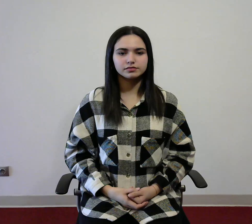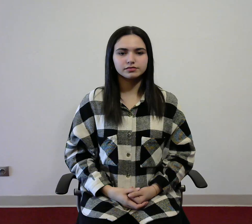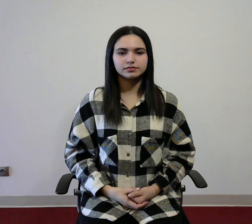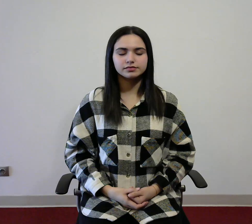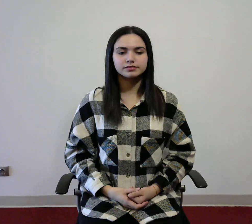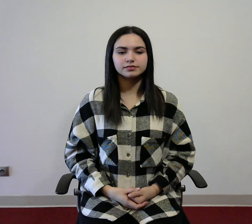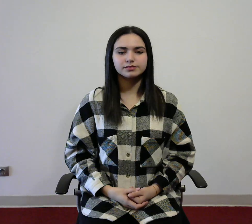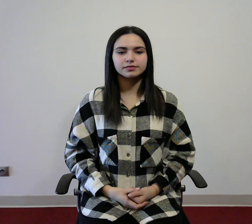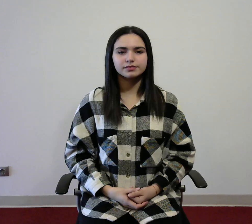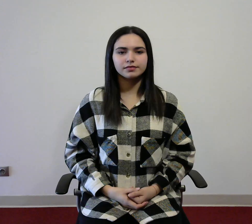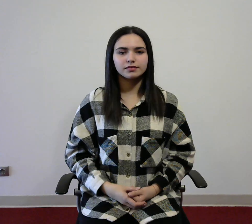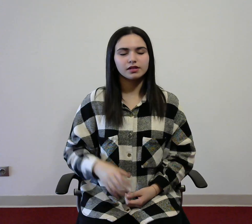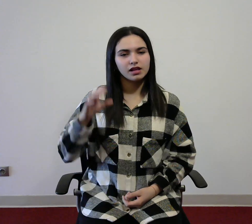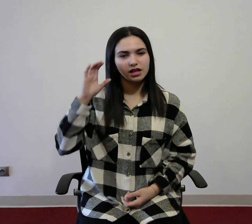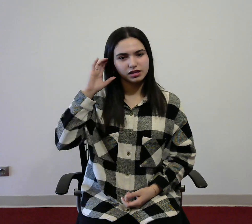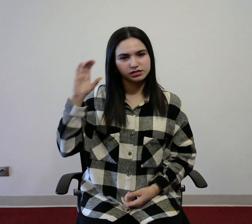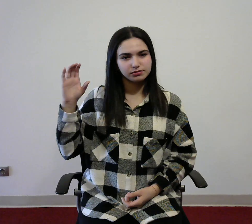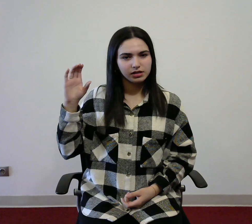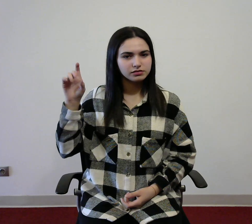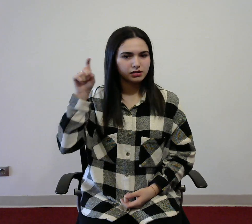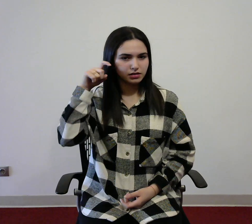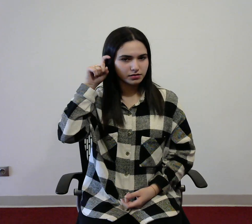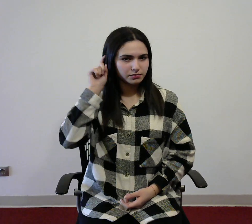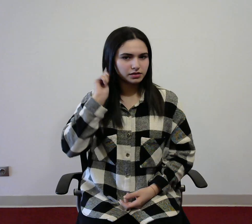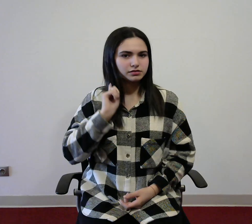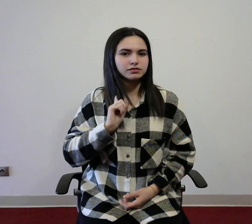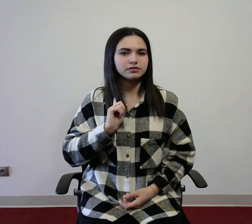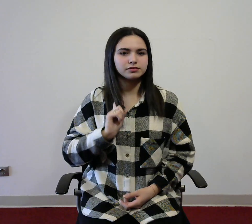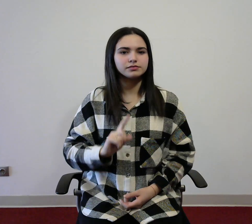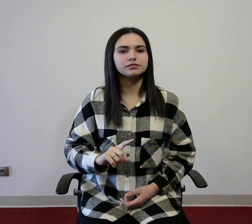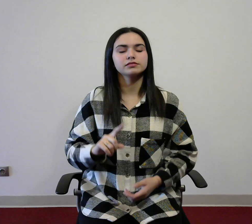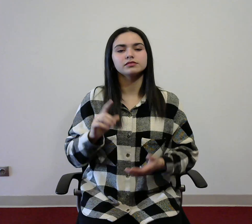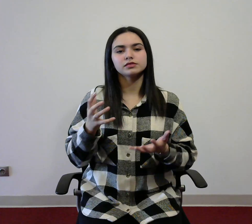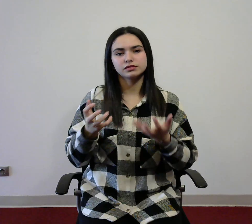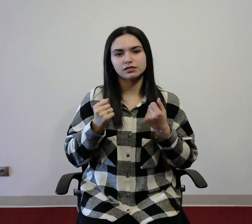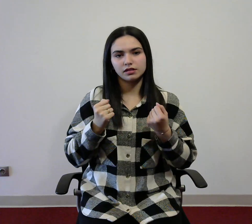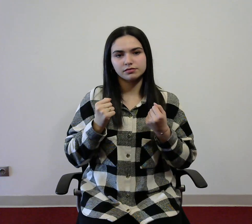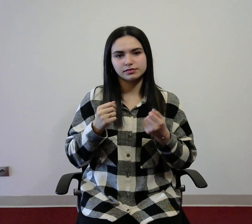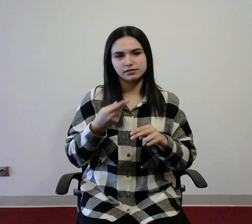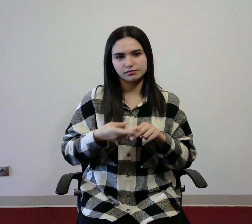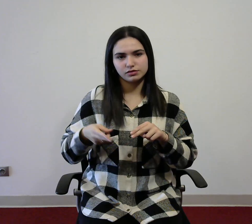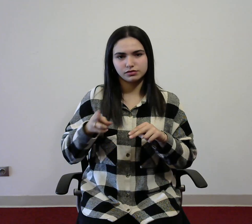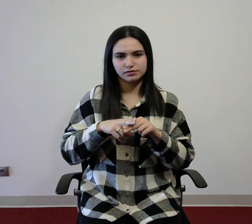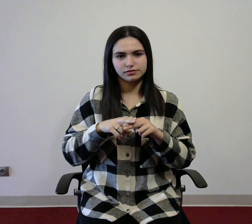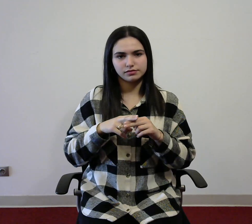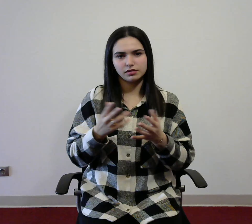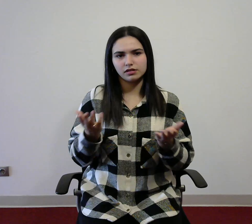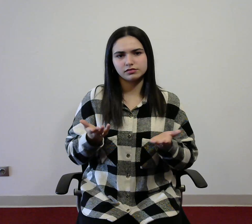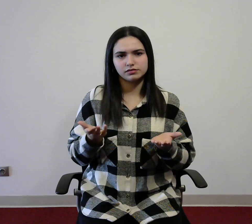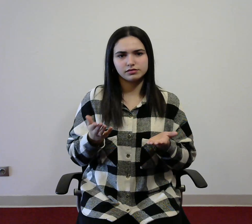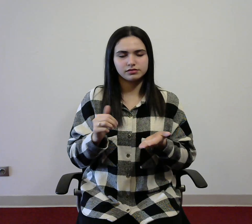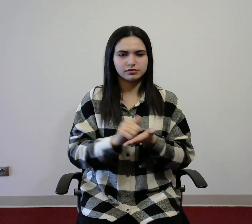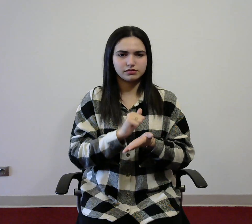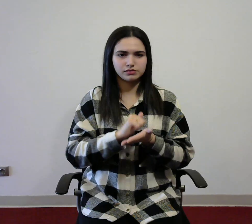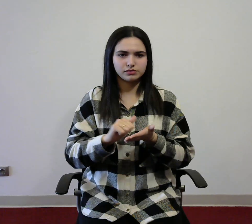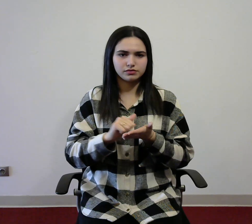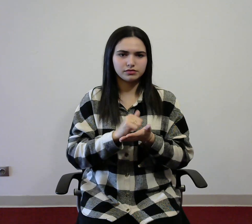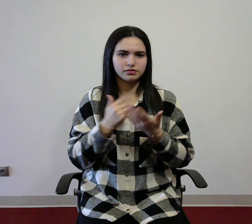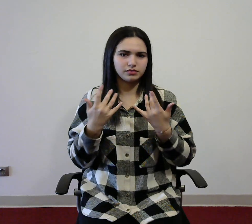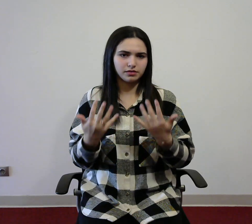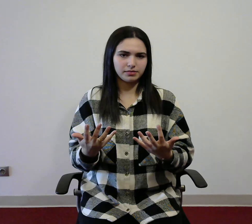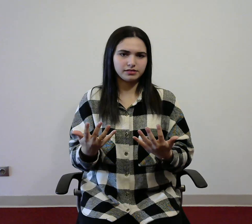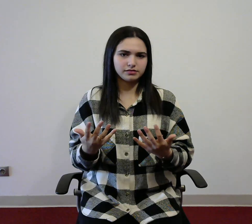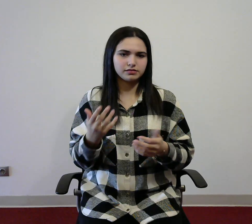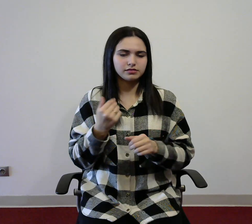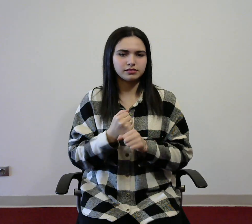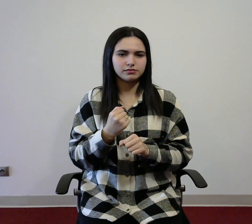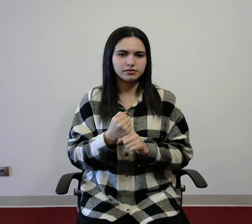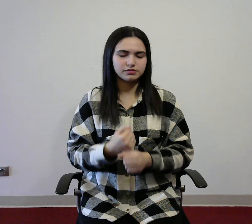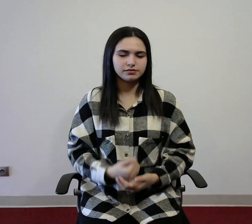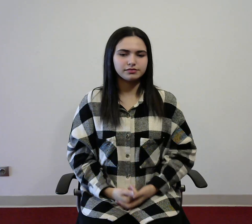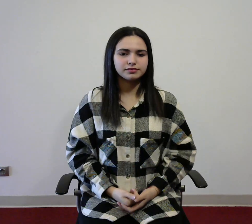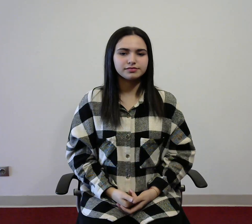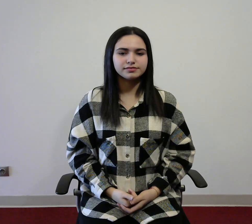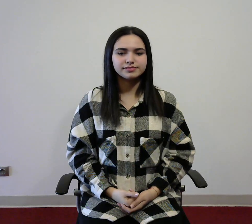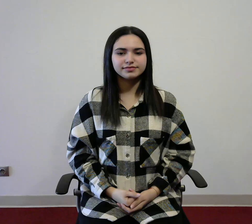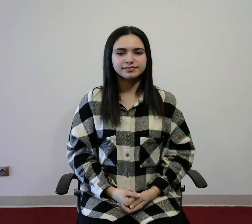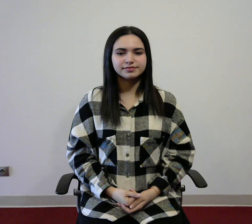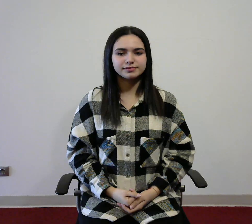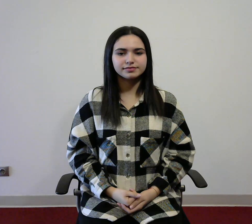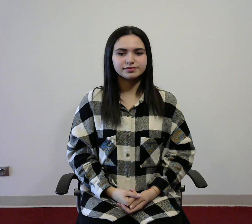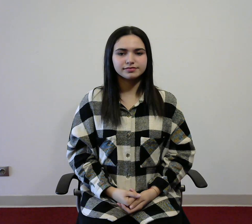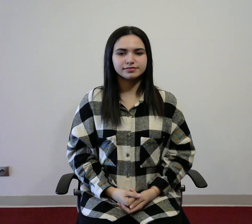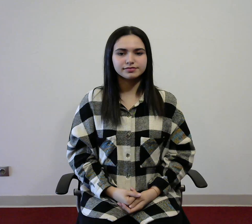Eşitmə aparatı alınması üçün hansı sənədlər tələb edilir?